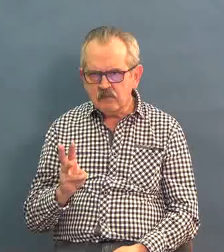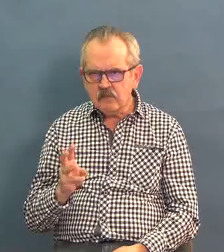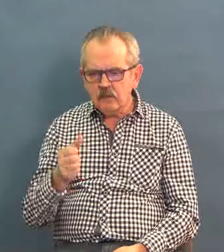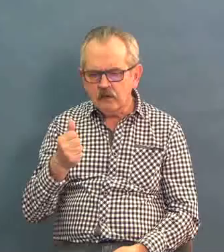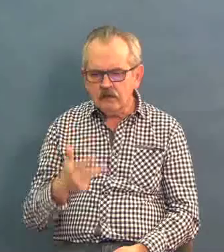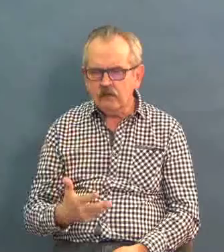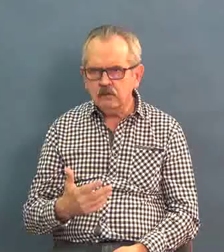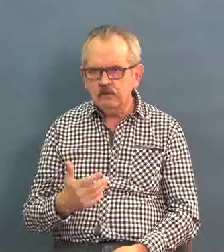Kilka.